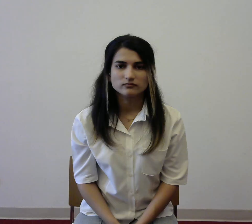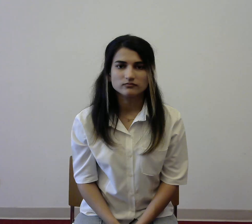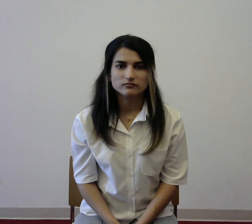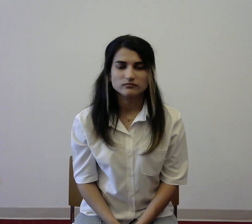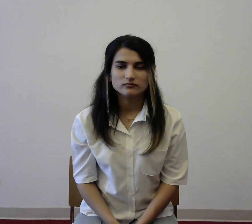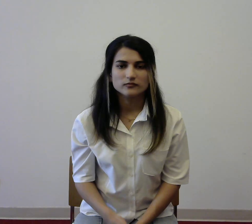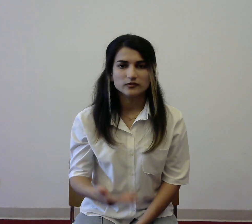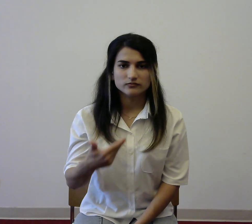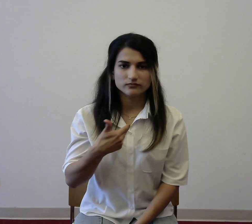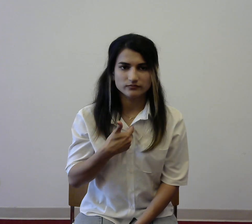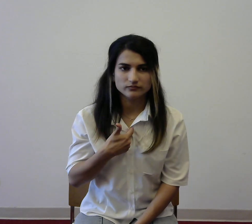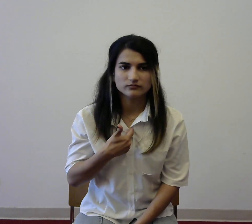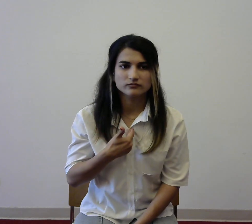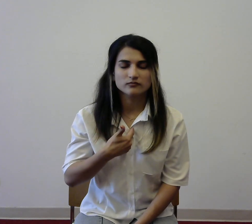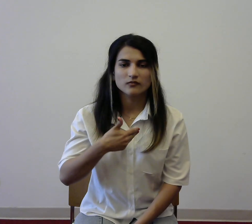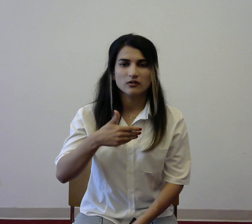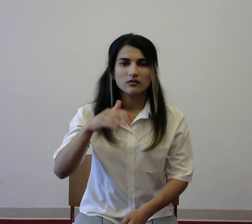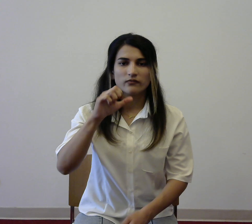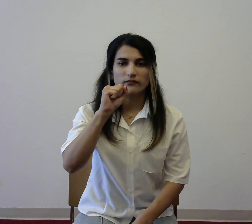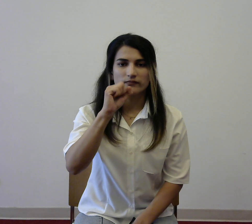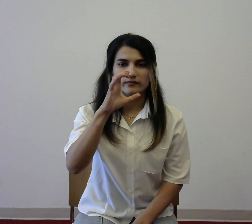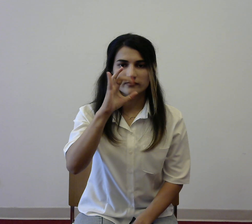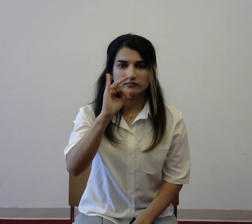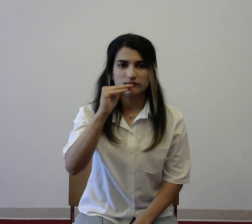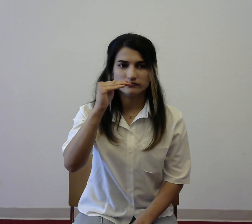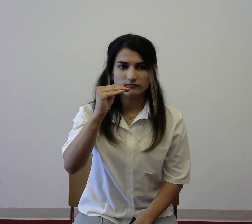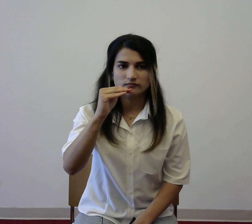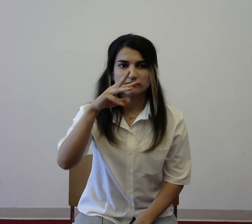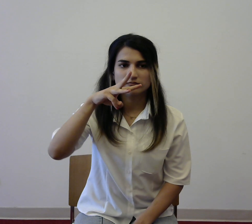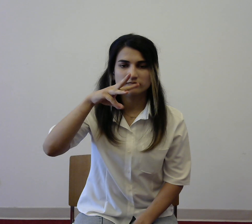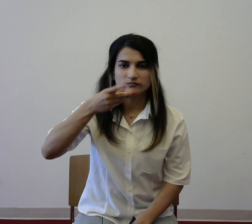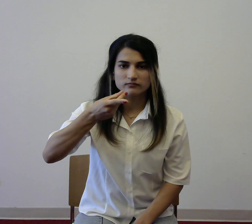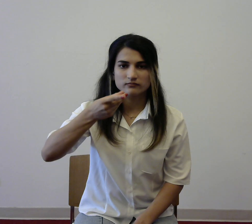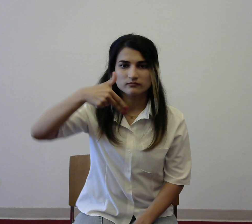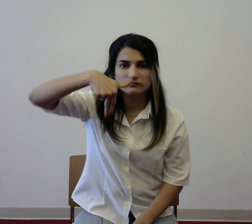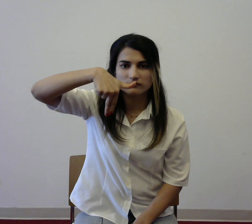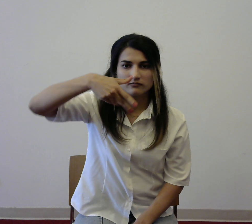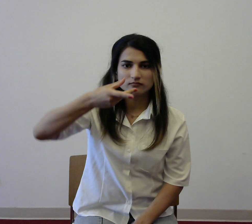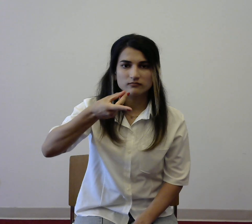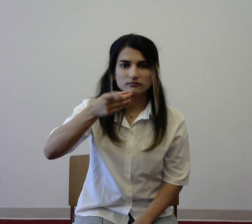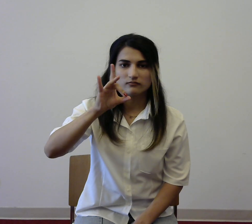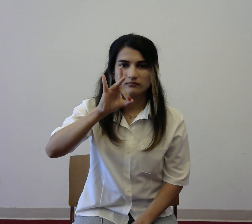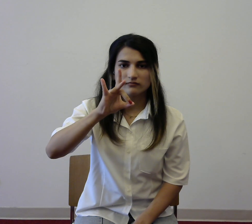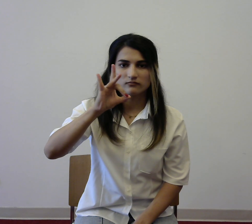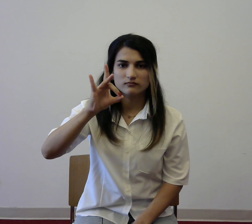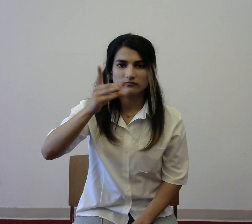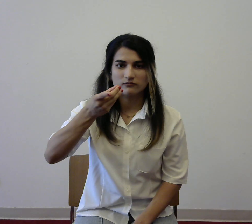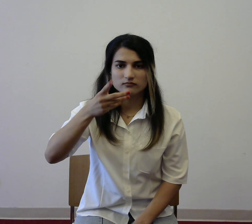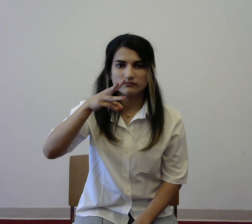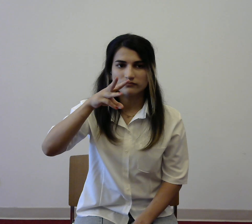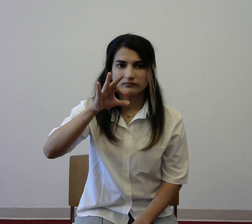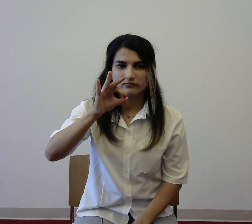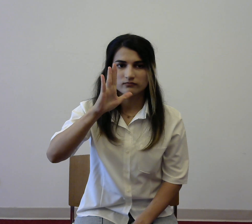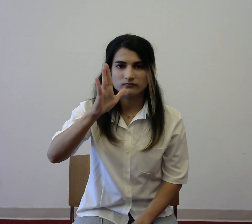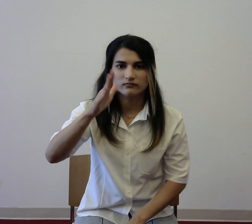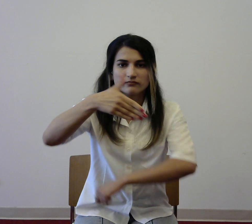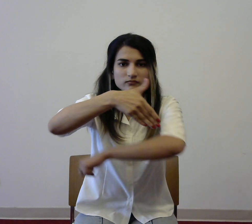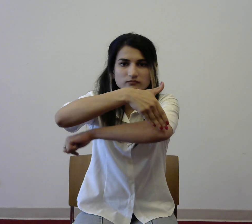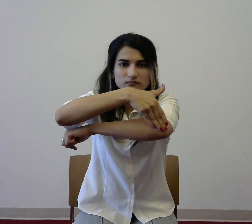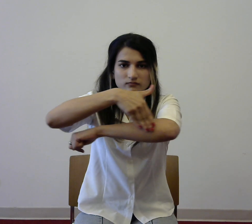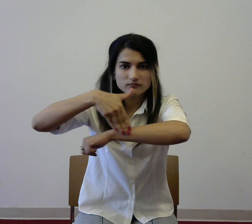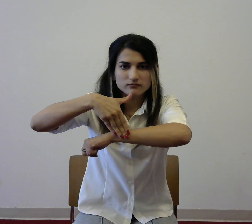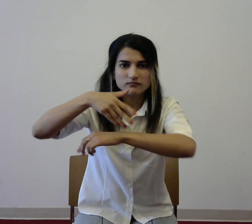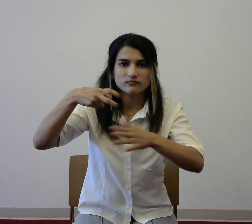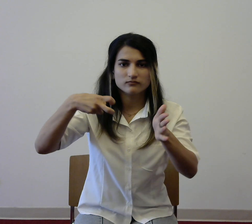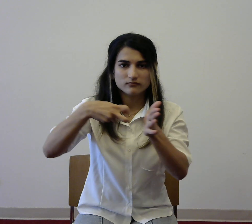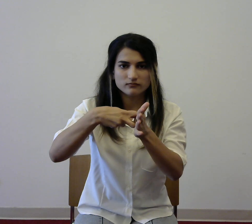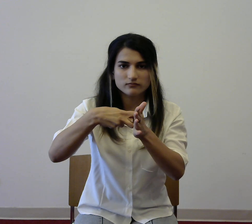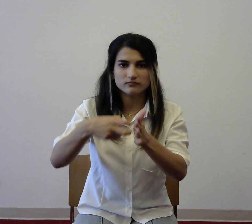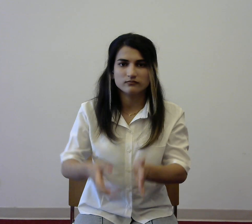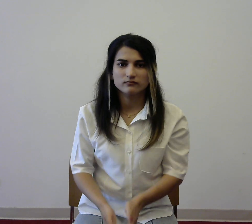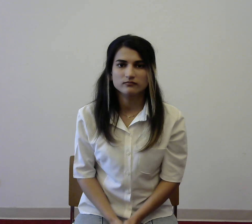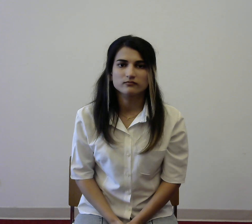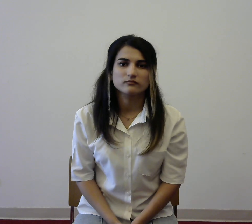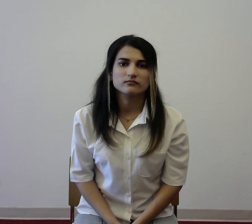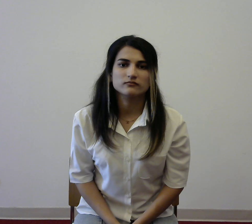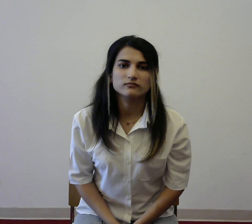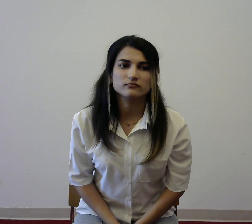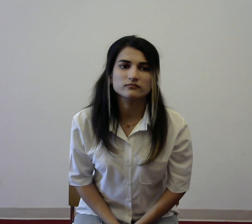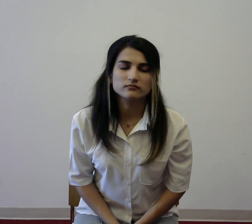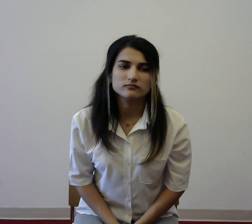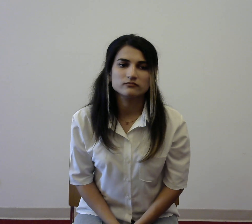Mən Asif Məhərrəmov küçəsində qeydiyyatdayam